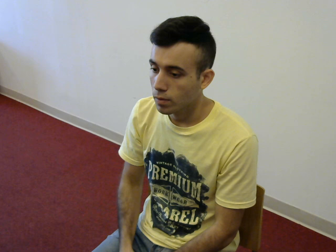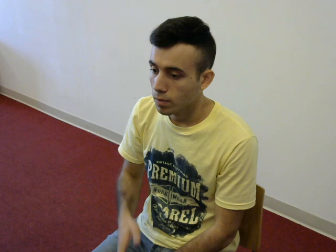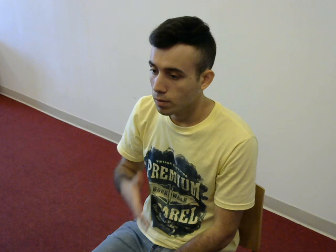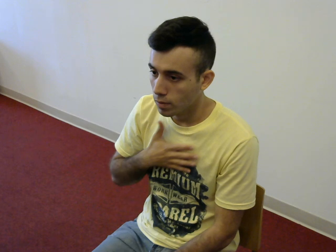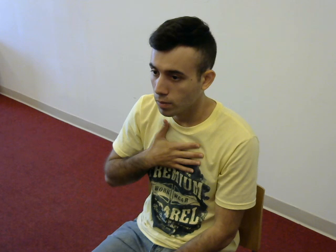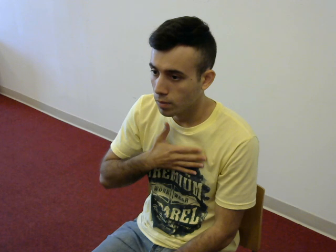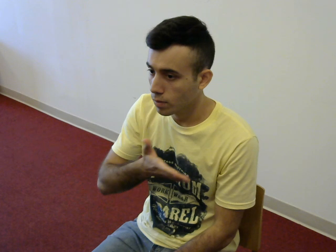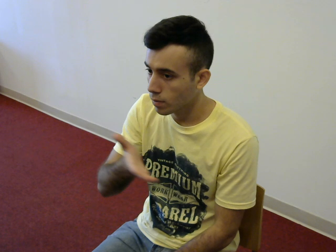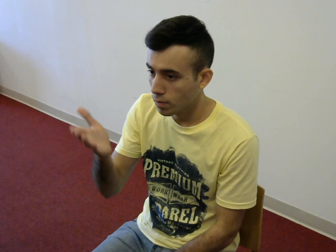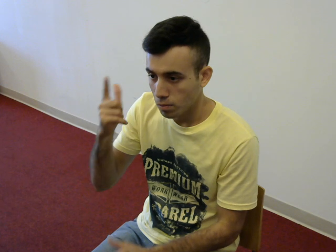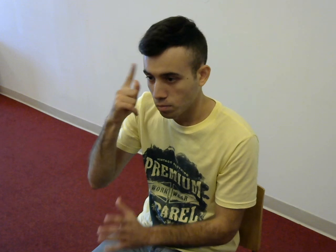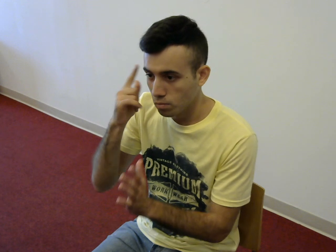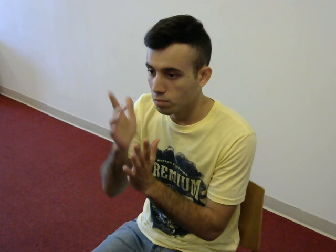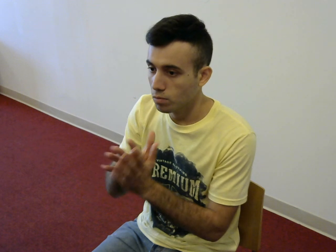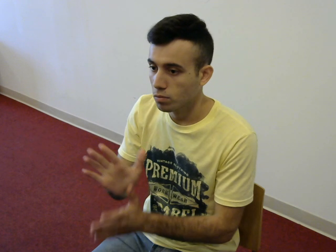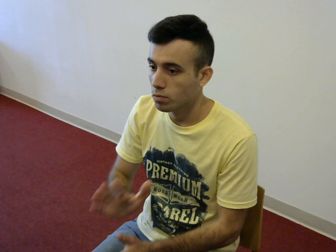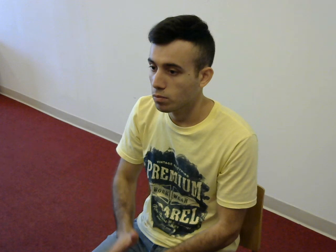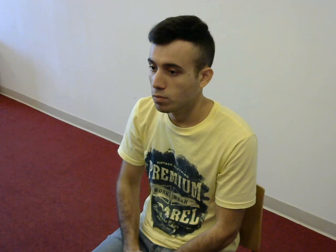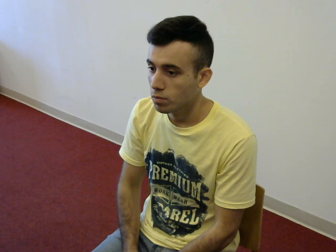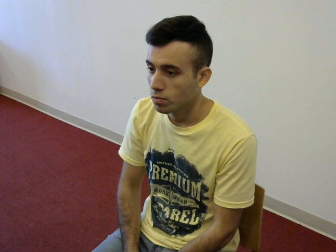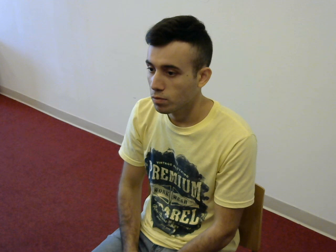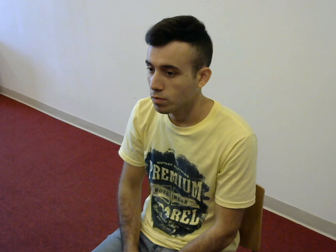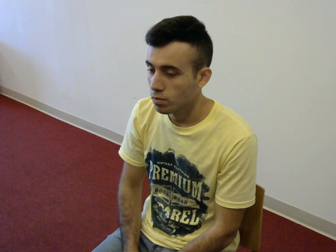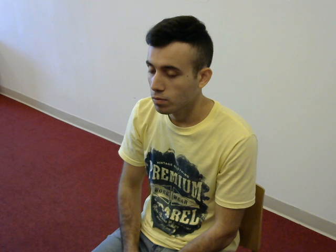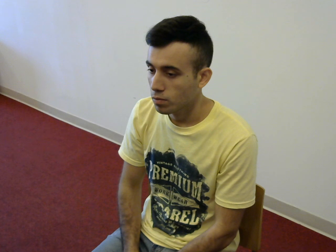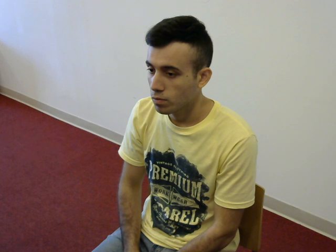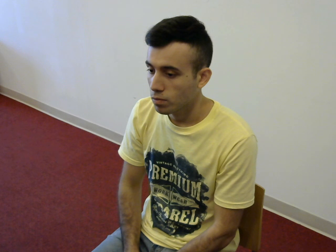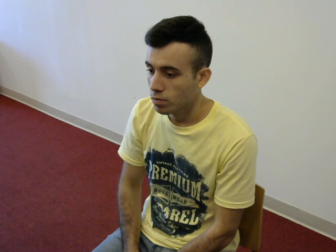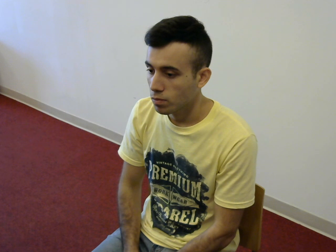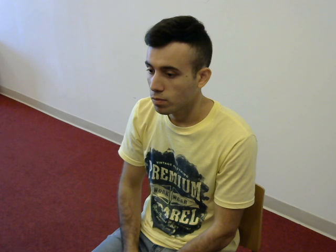Mən sizi başa düşmürəm